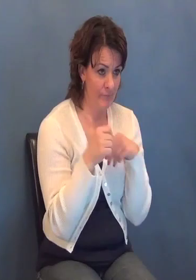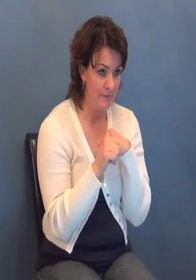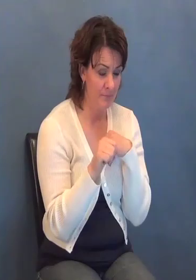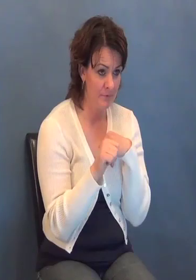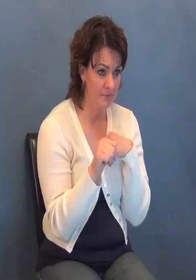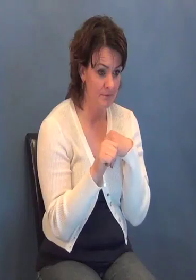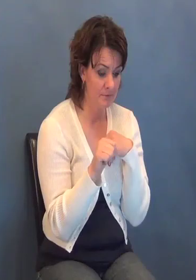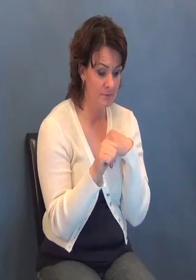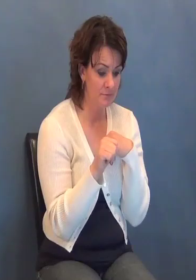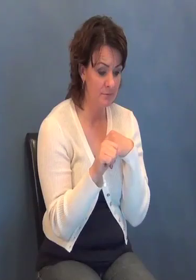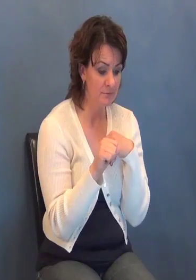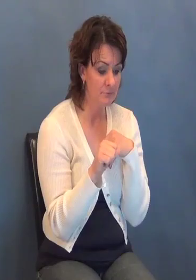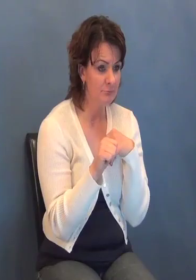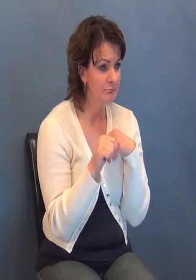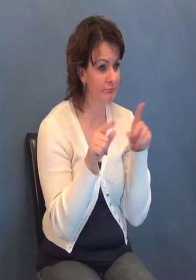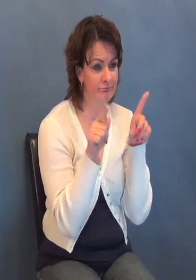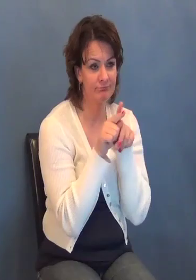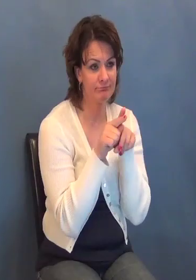Dwudziesty piąty lipca?